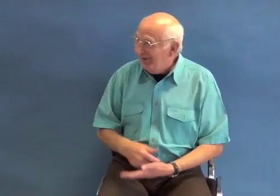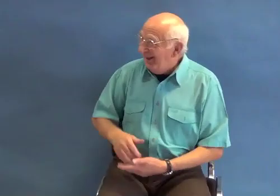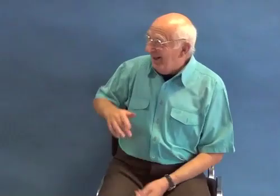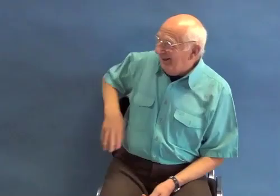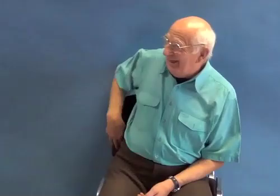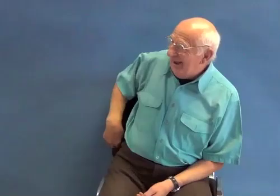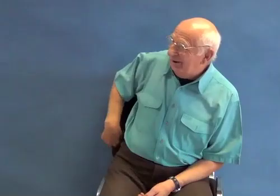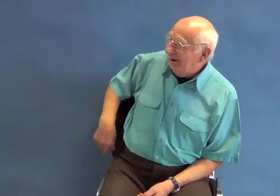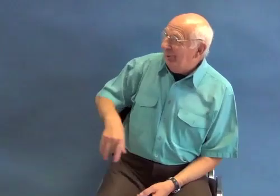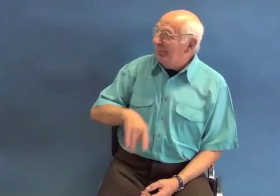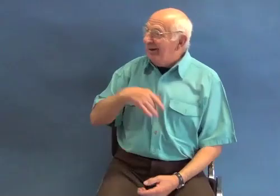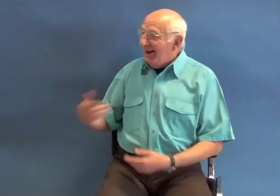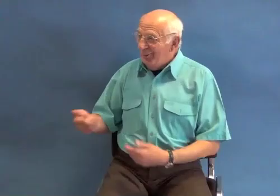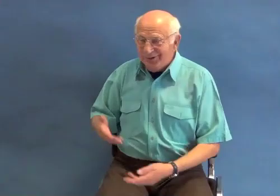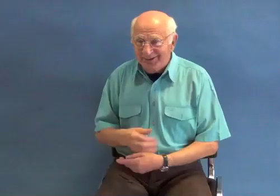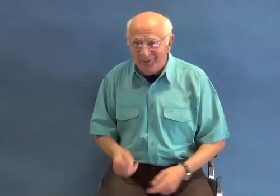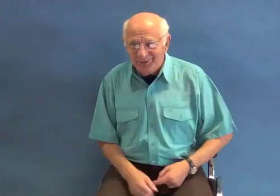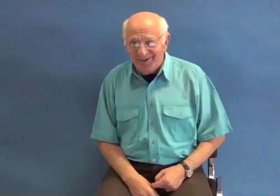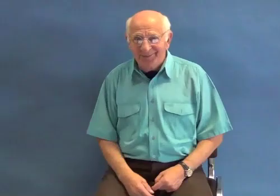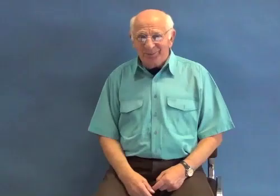To dlatego, że oparcie odpadło.